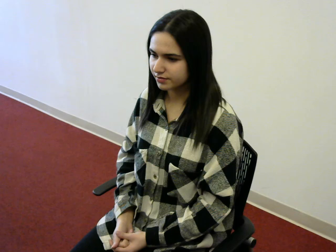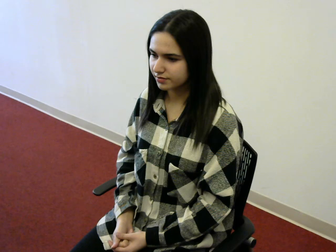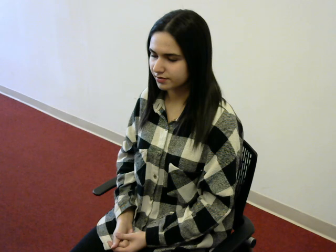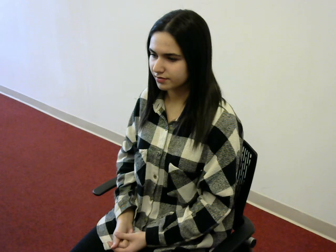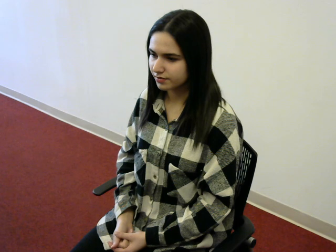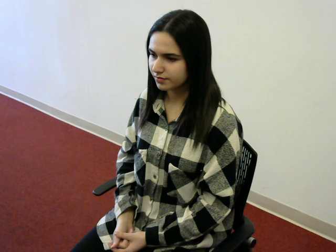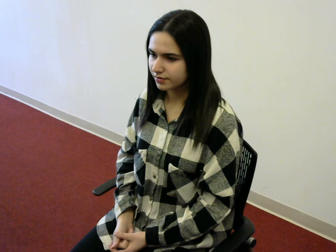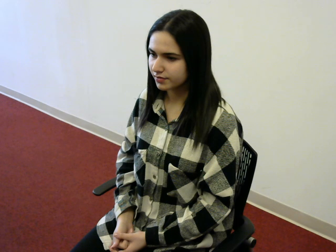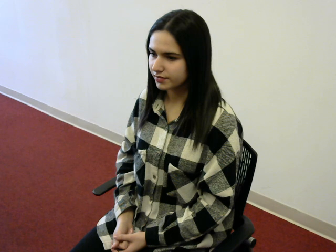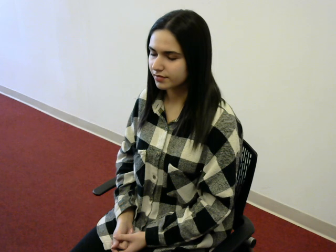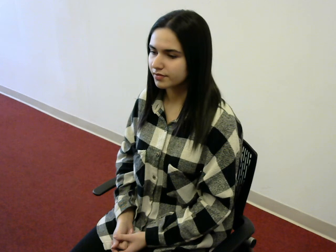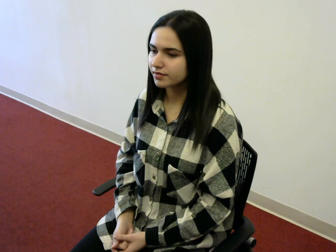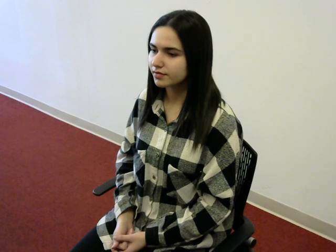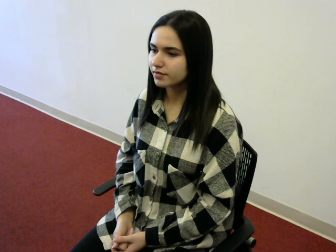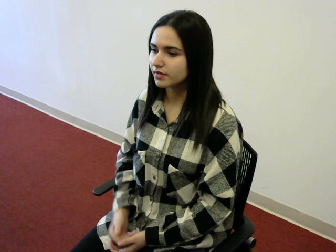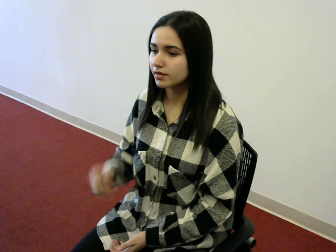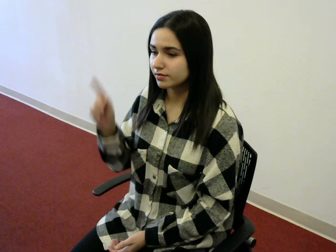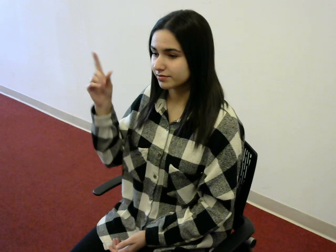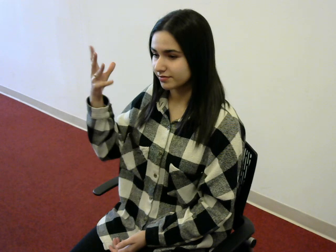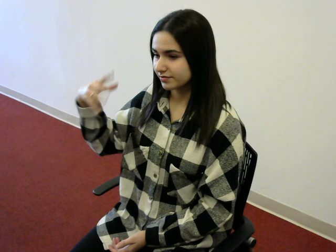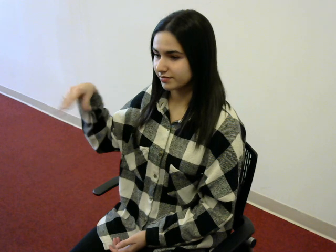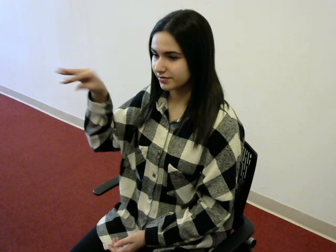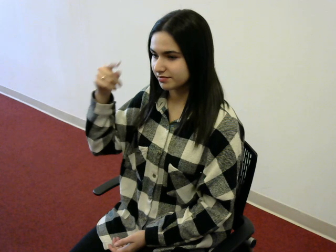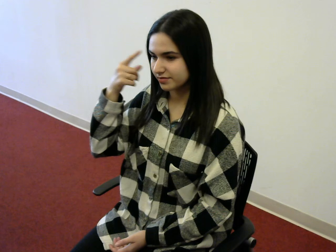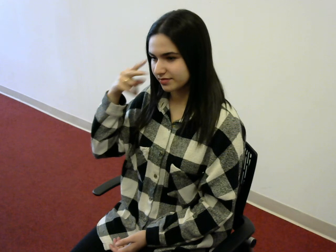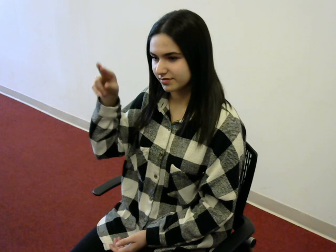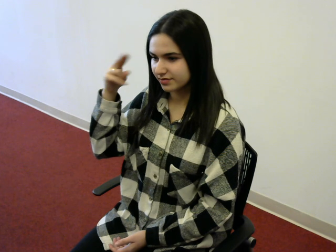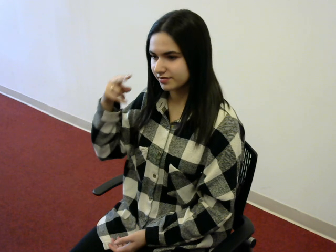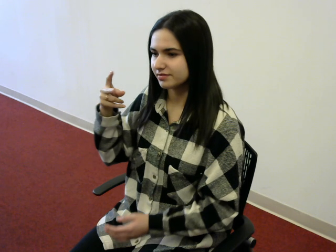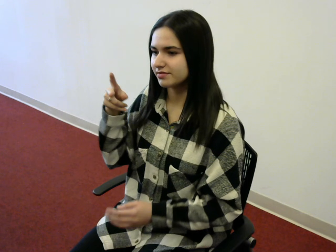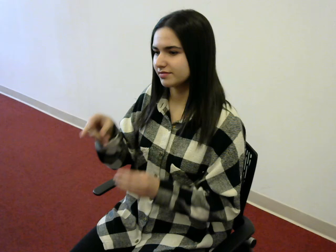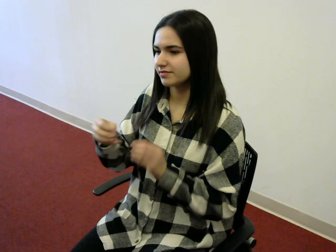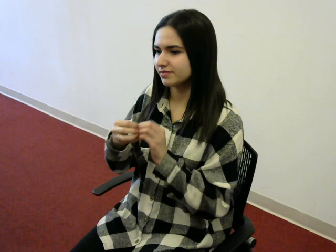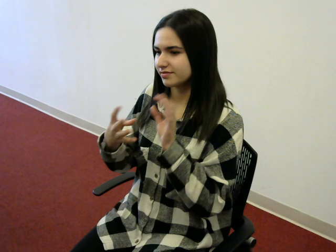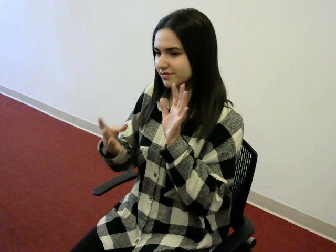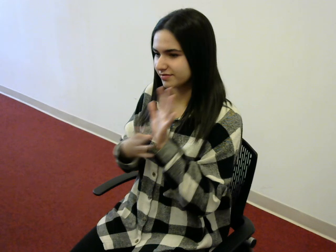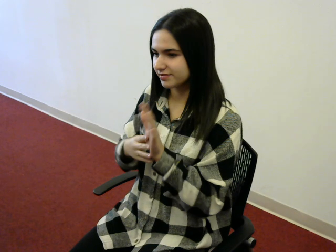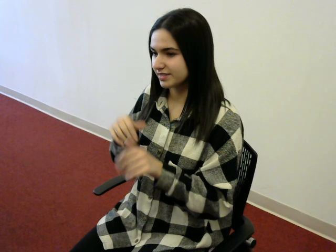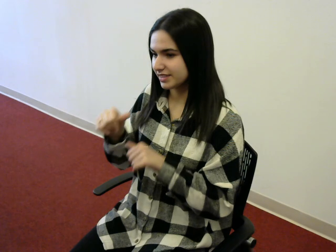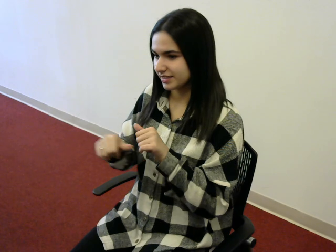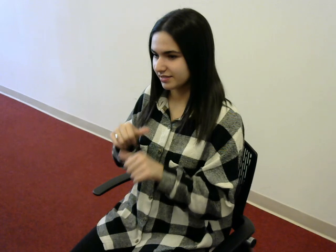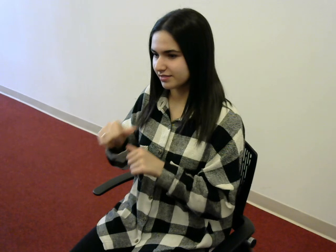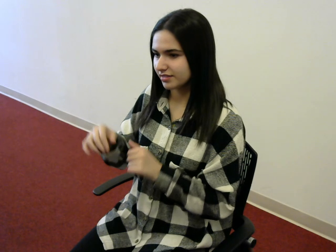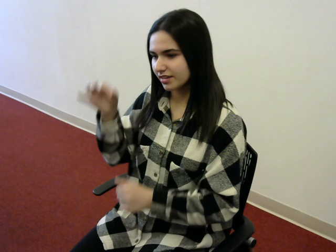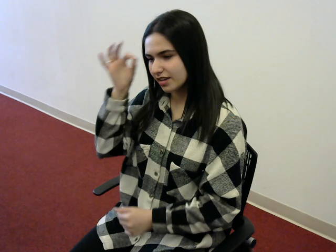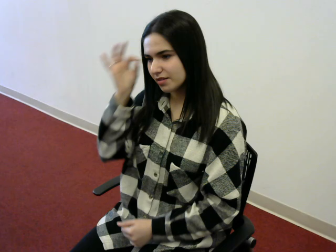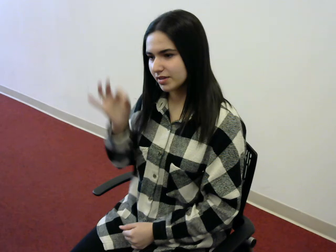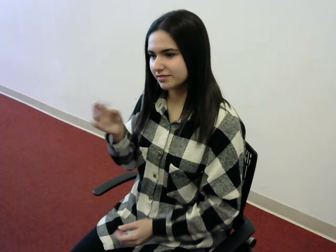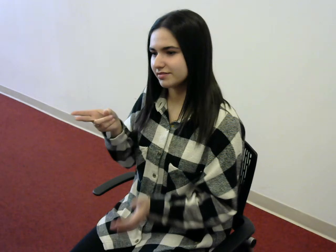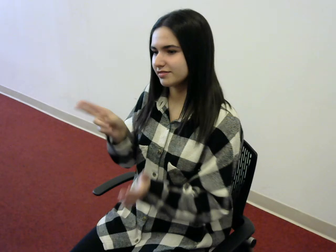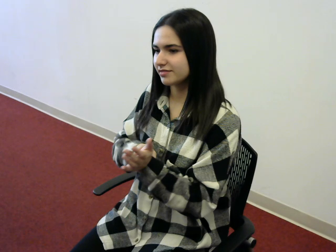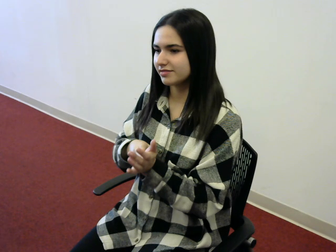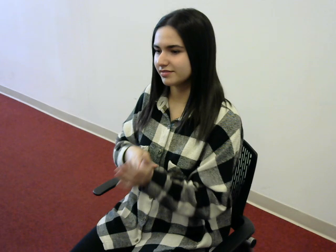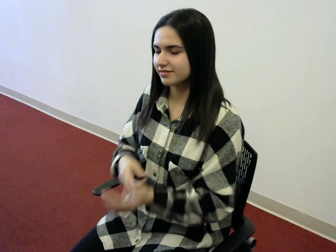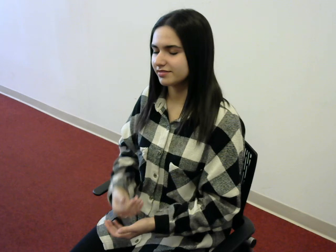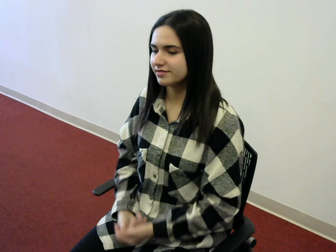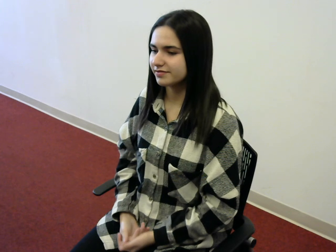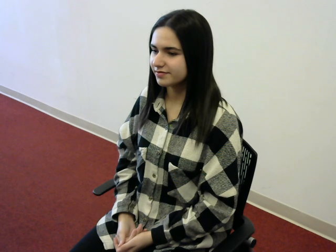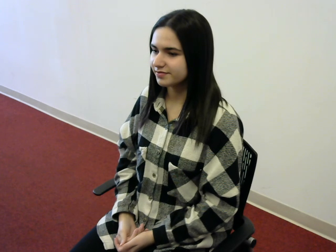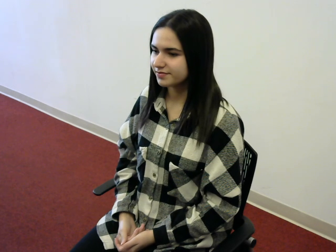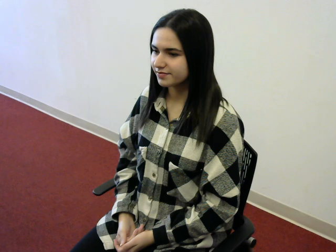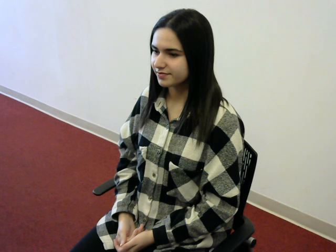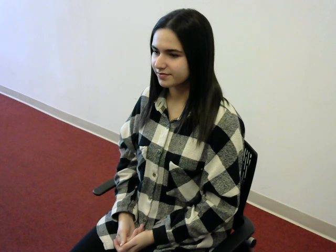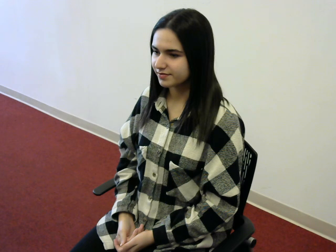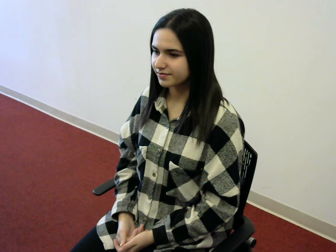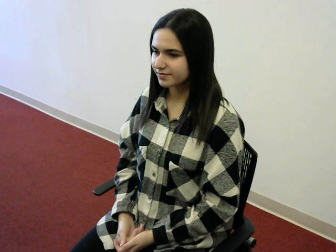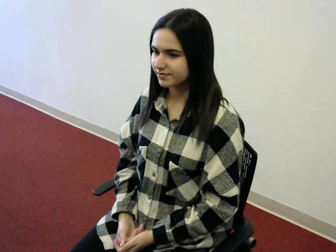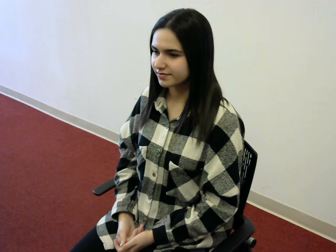Onların əmisi 2019-cu ildə Almaniyaya köçüb